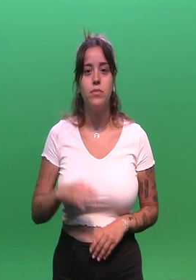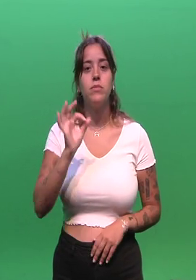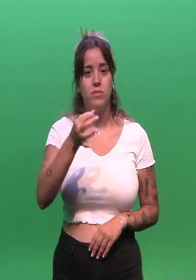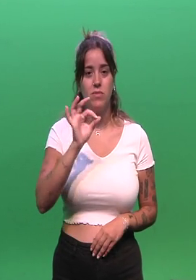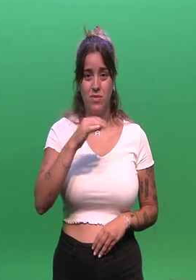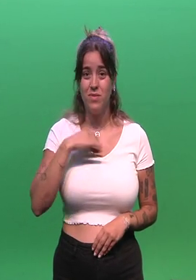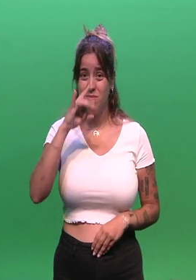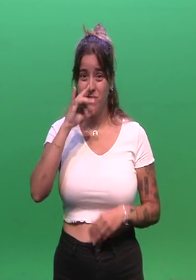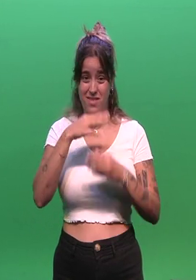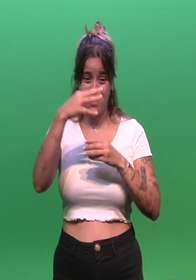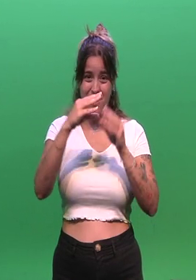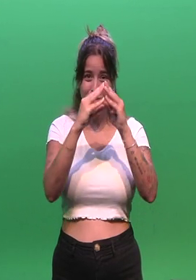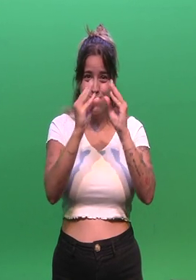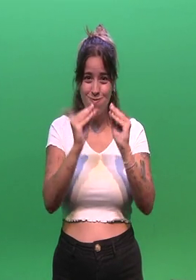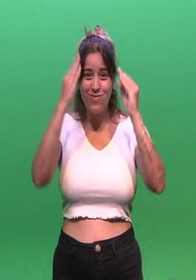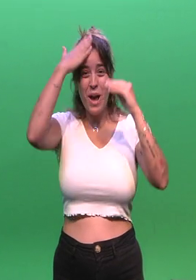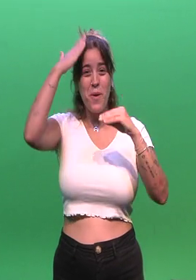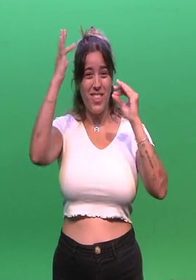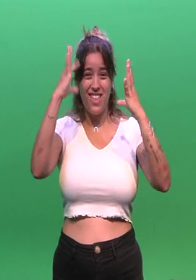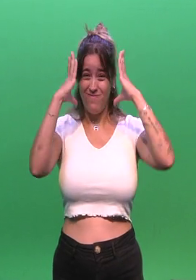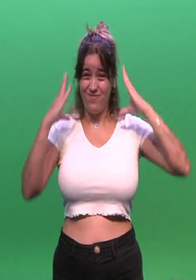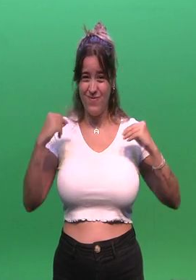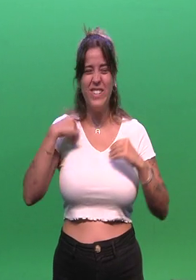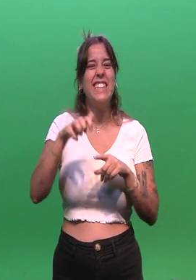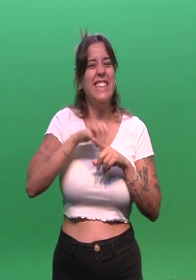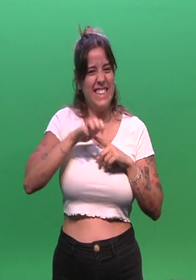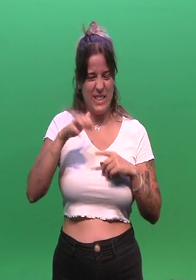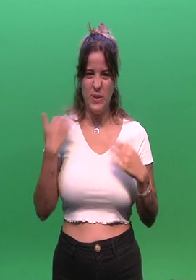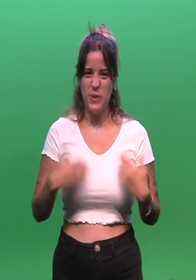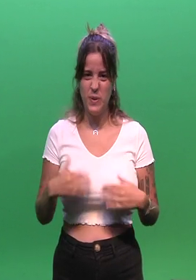Sí, em pica el cap del penis, el prepuci, em pica.